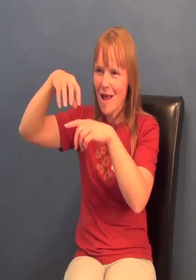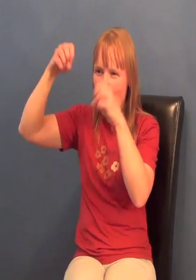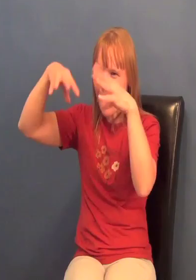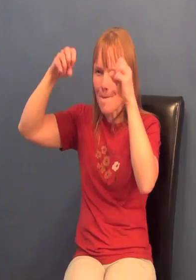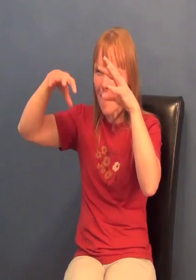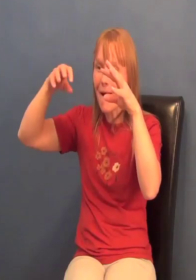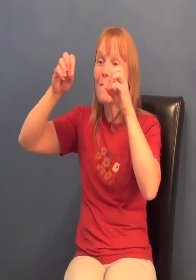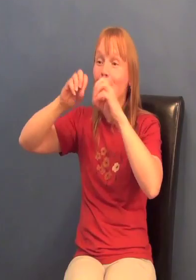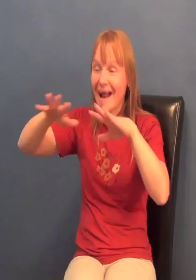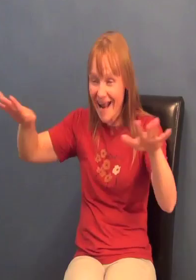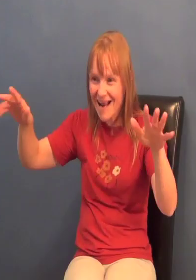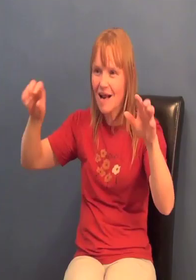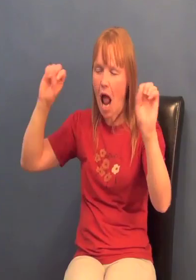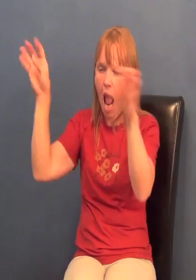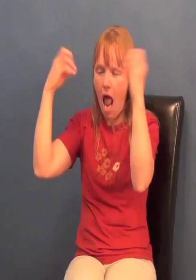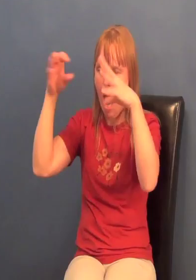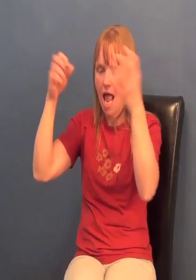Tak, wyczuł to i włączył się alarm.